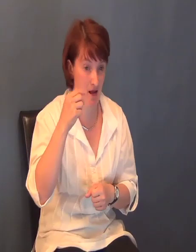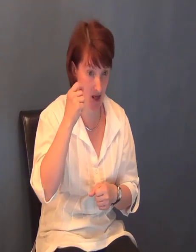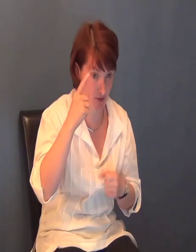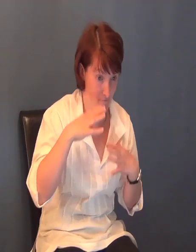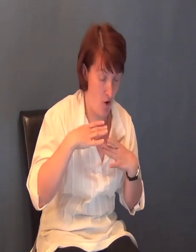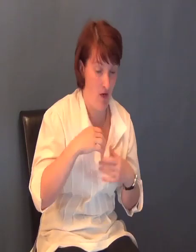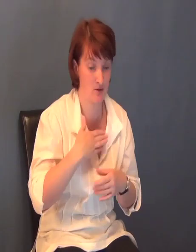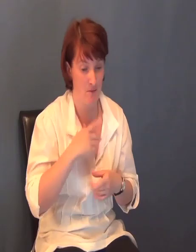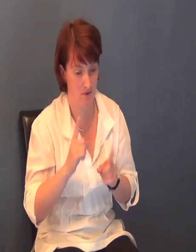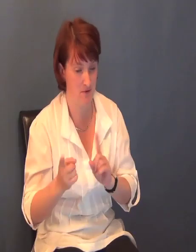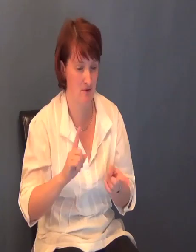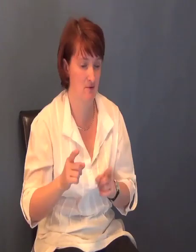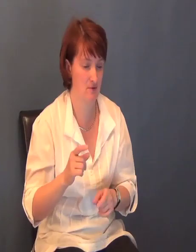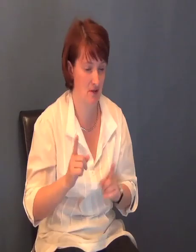A jak rano wolne, to w sobotę, i tak dalej.